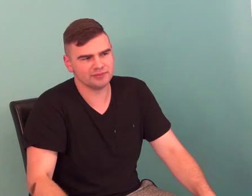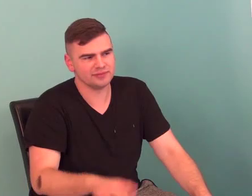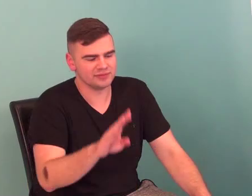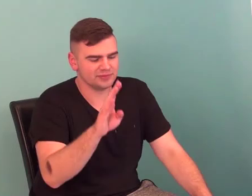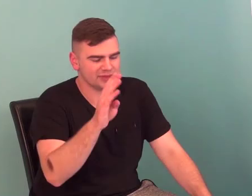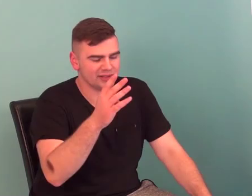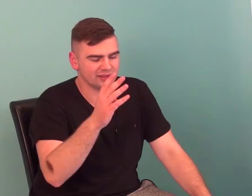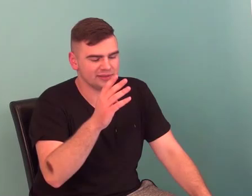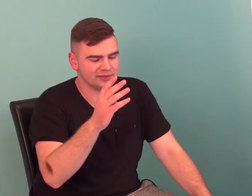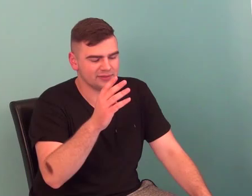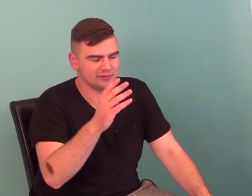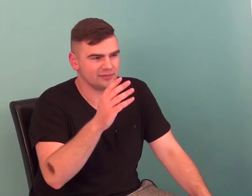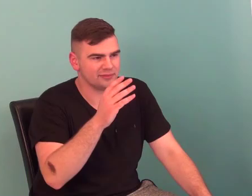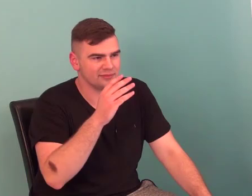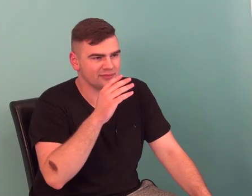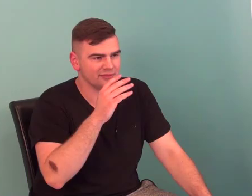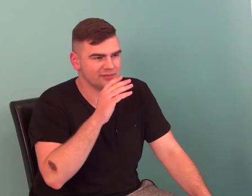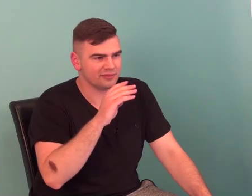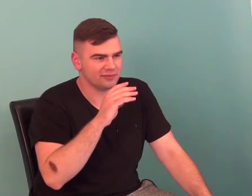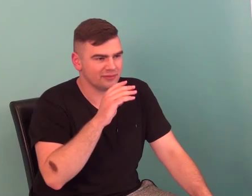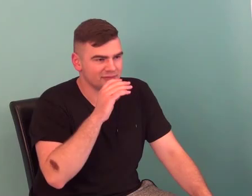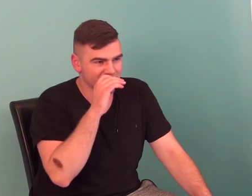Czwarty.